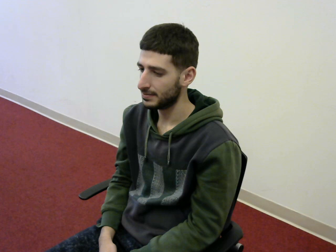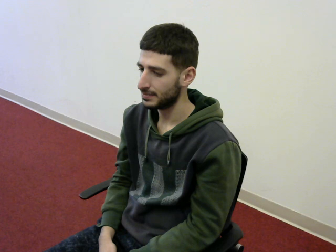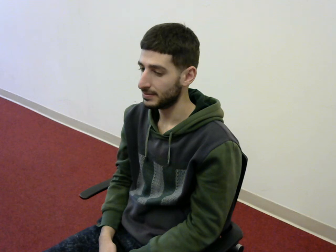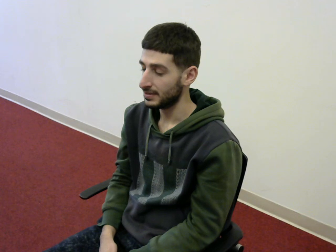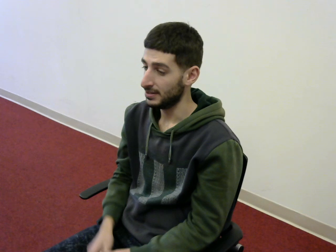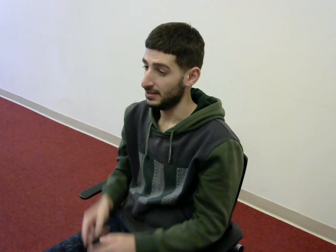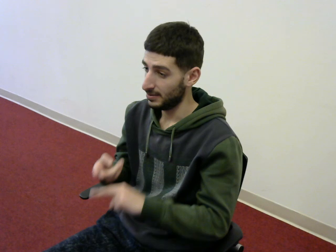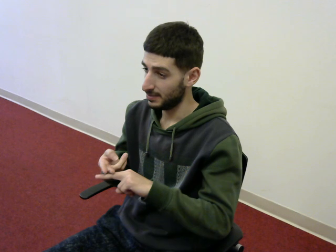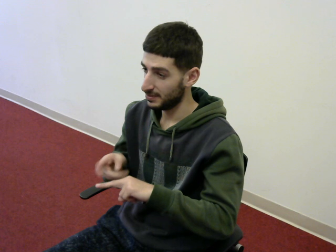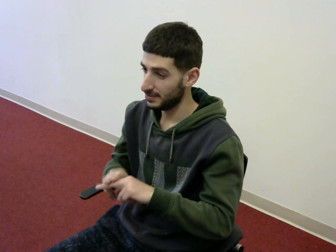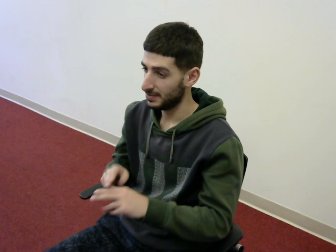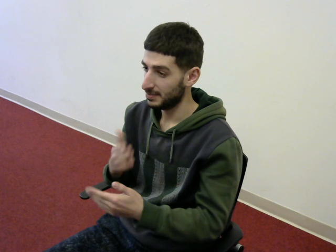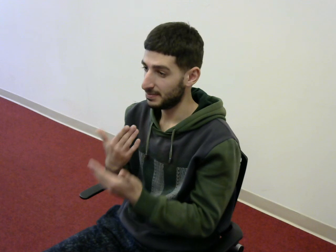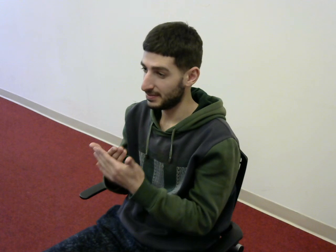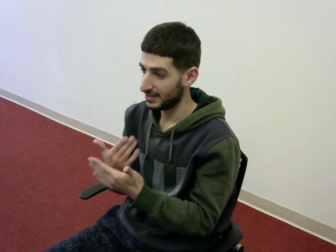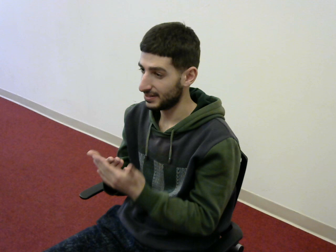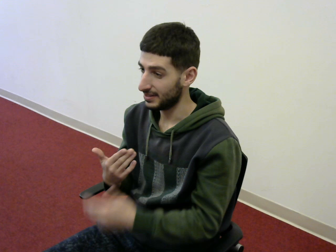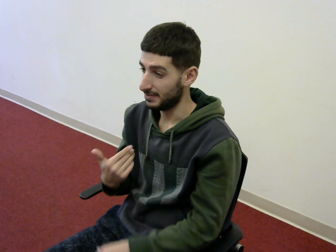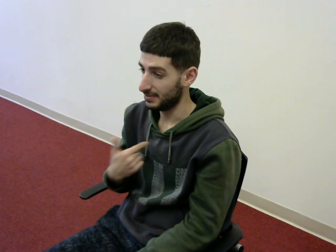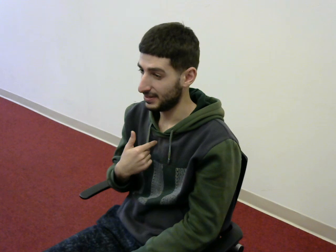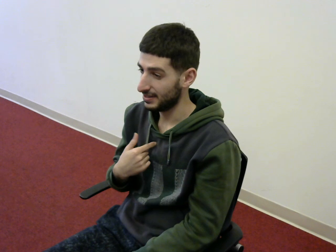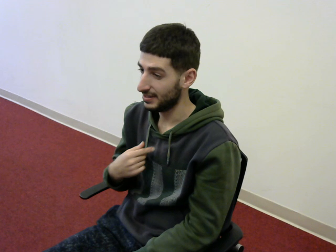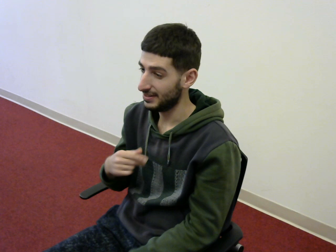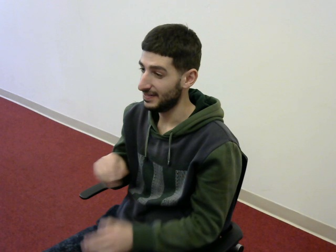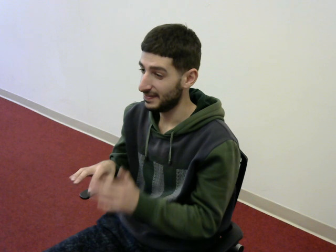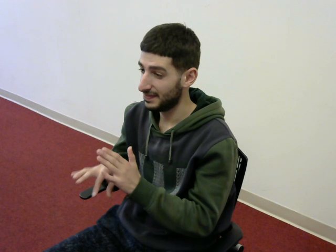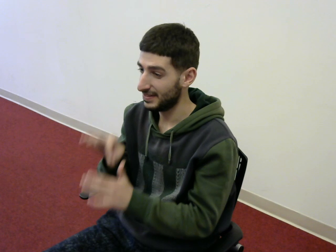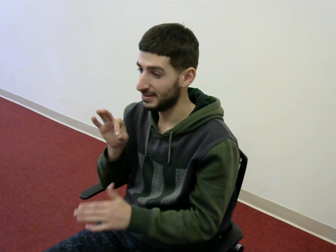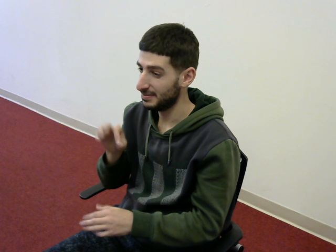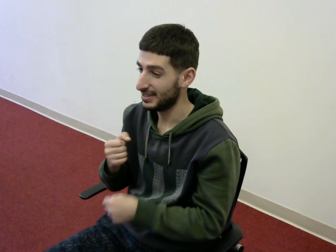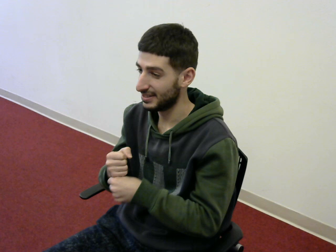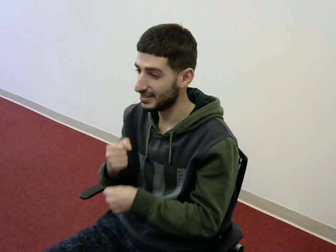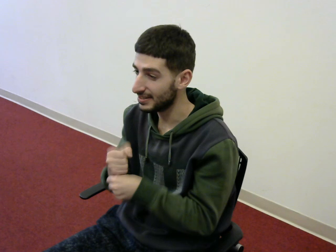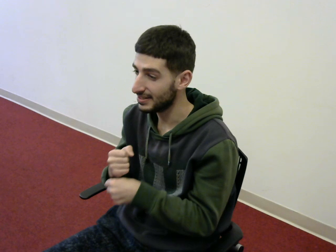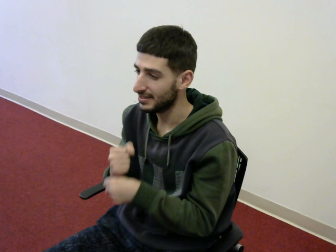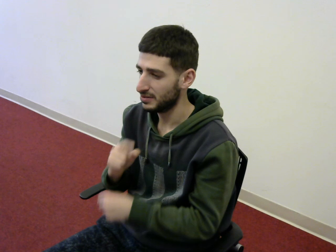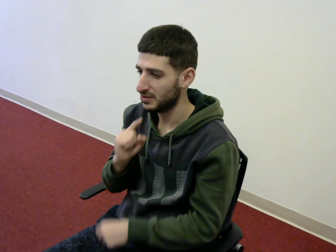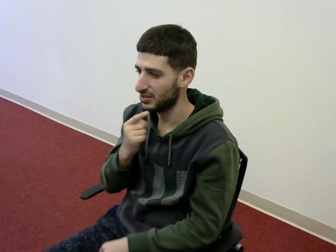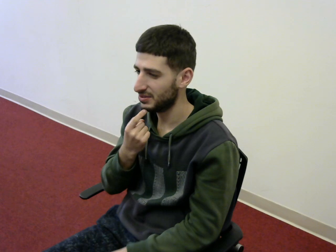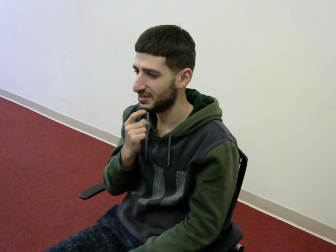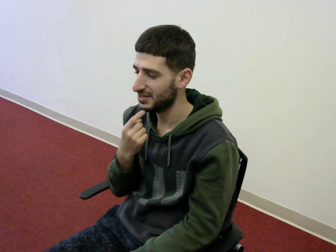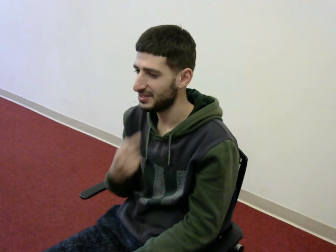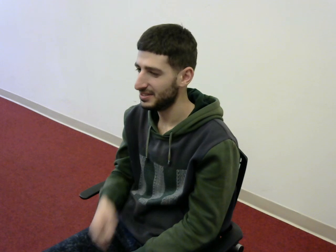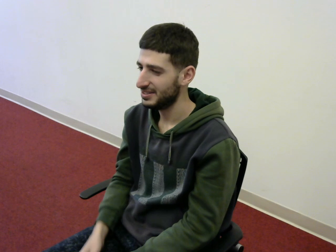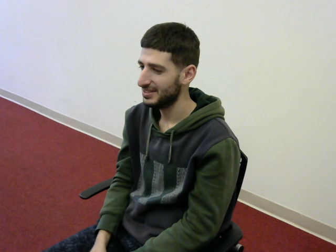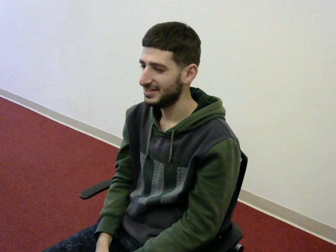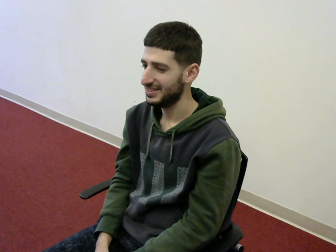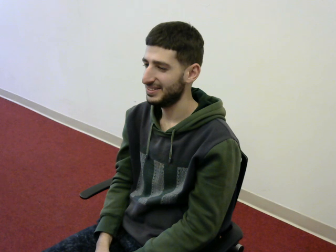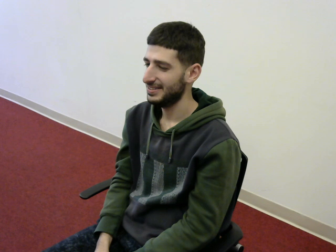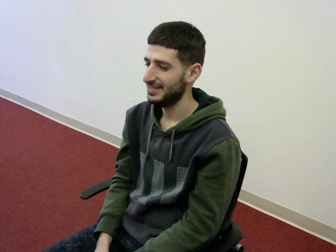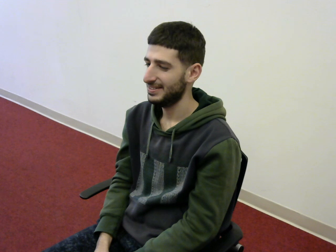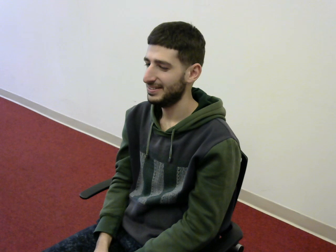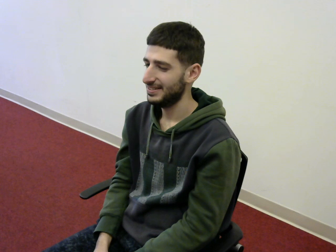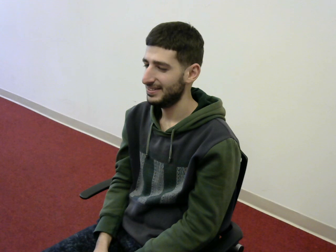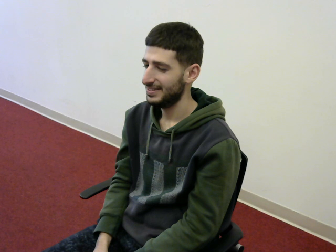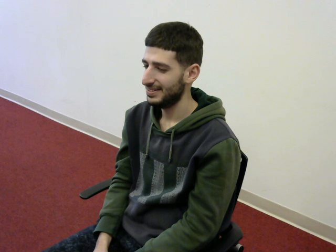Bu məsələdə mənə seçim etmək çətindir